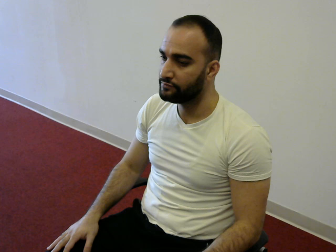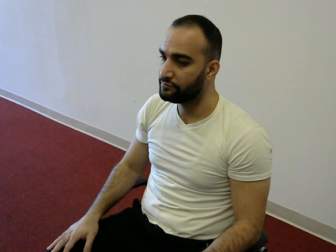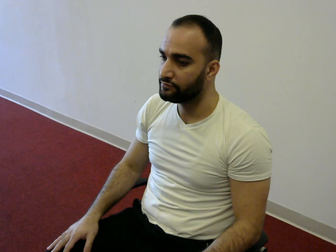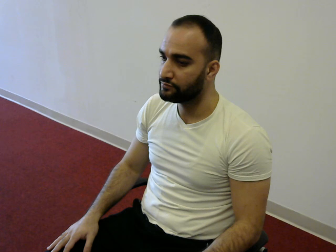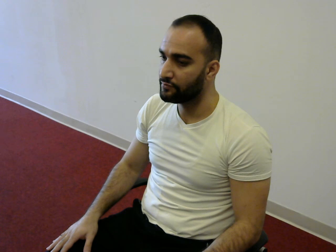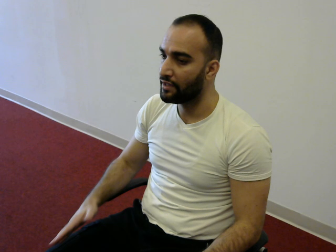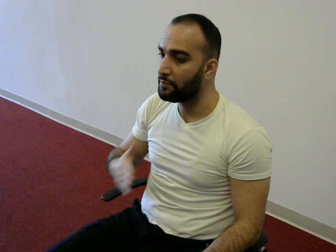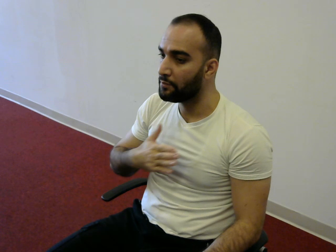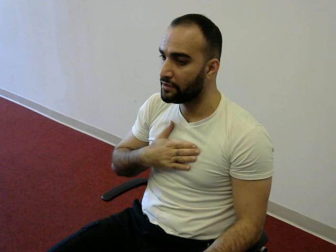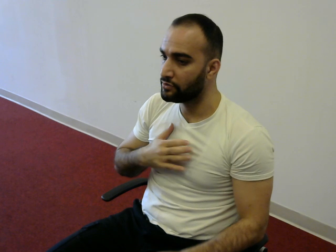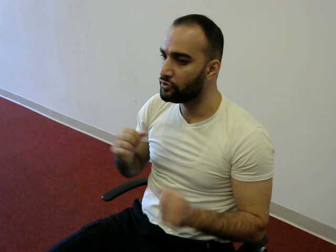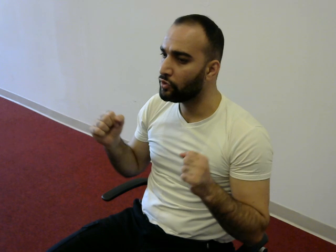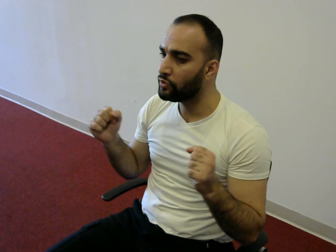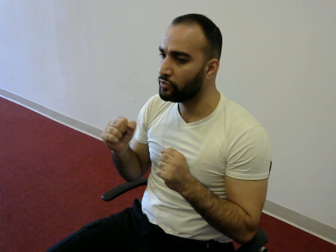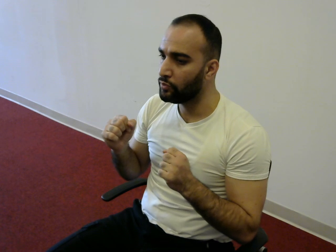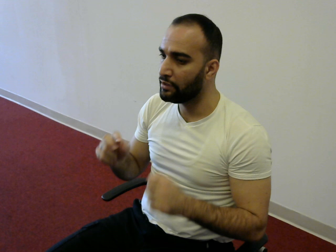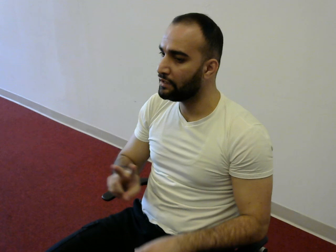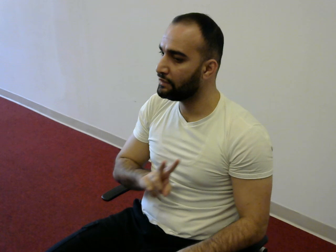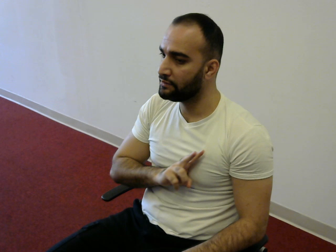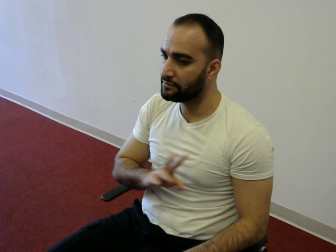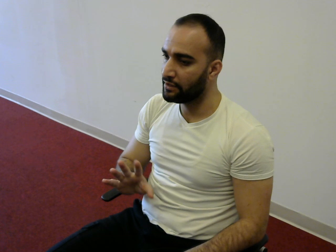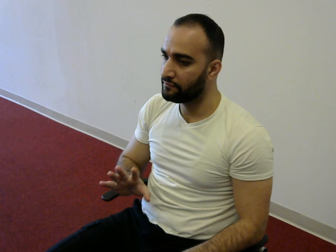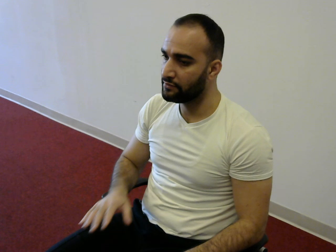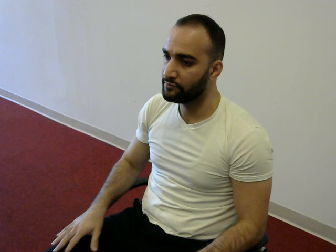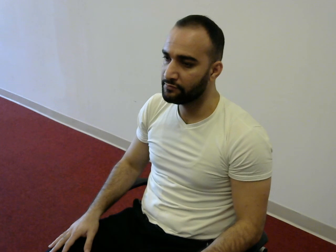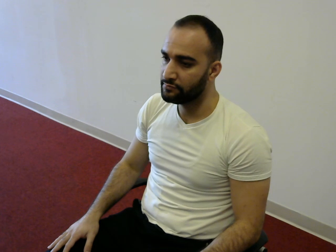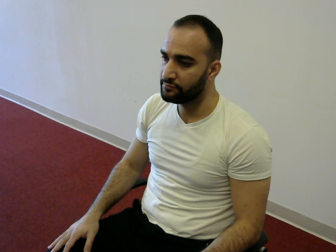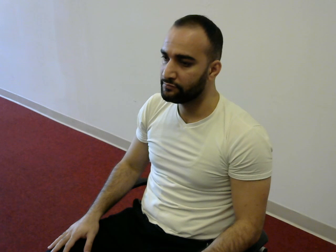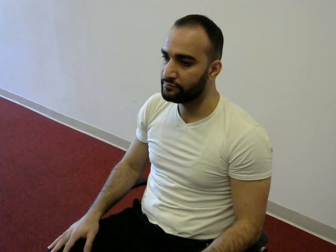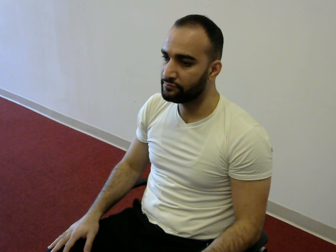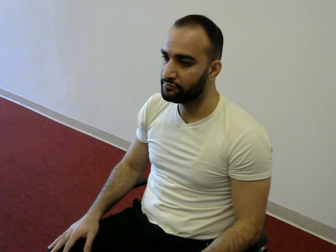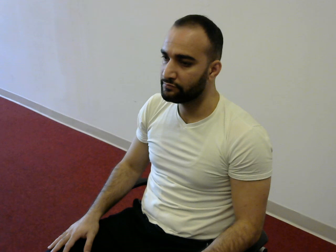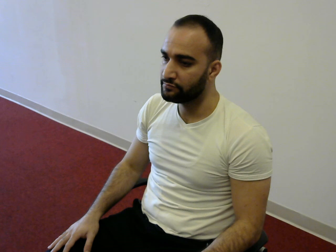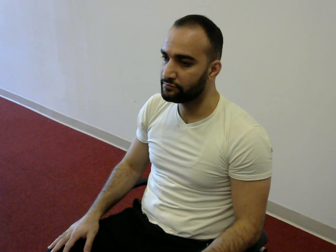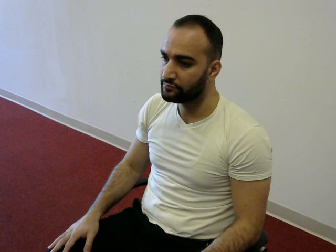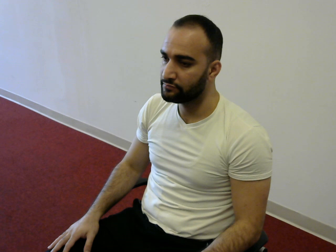Mən qışı sevmirəm